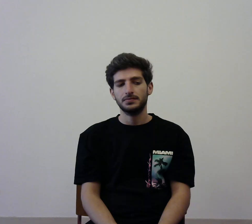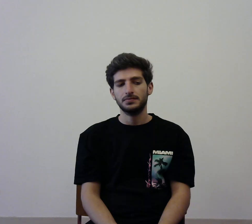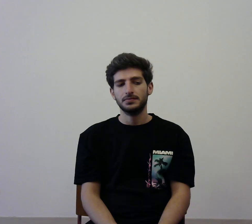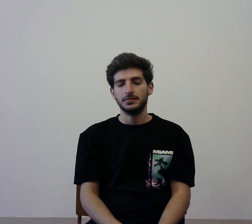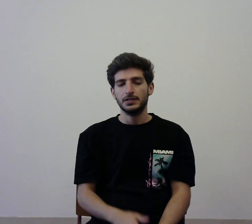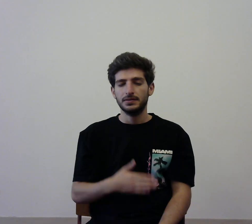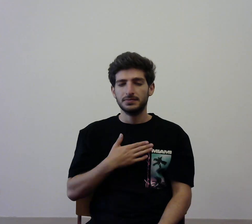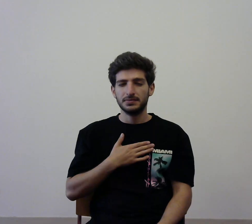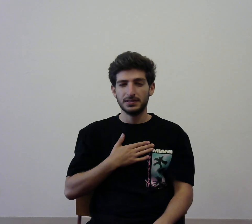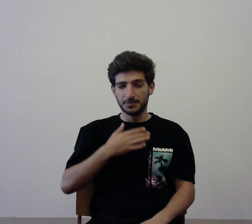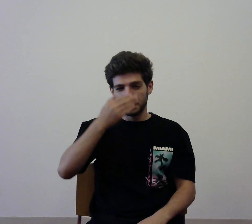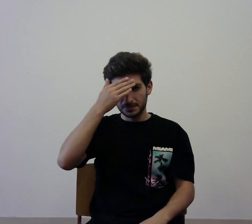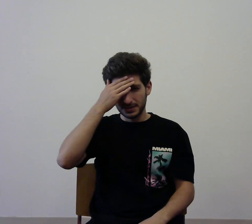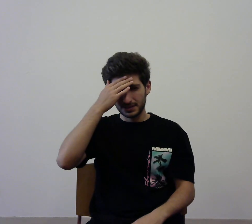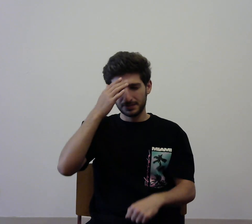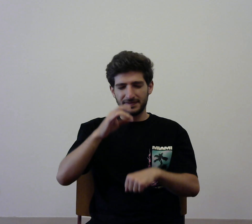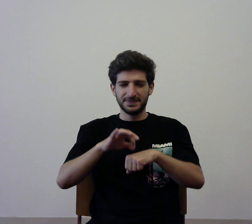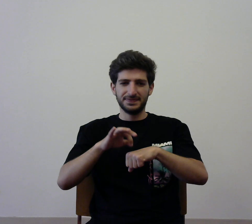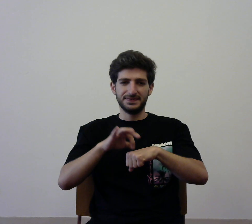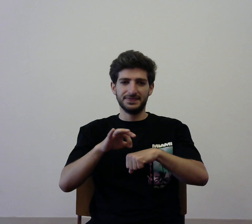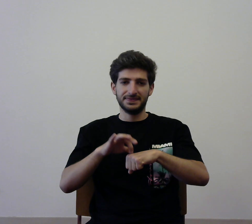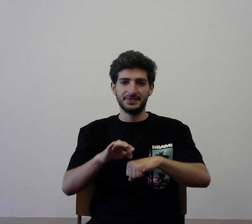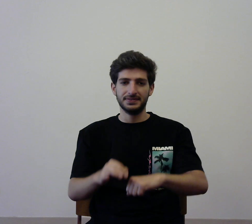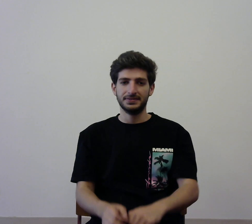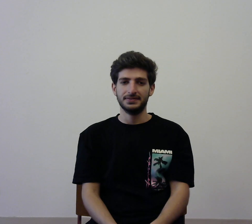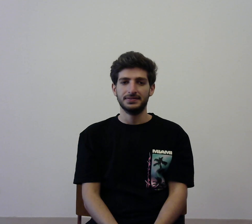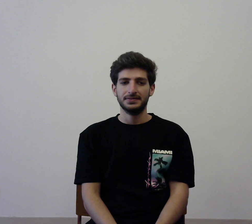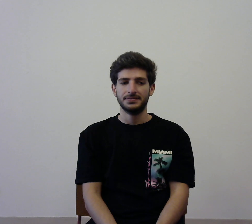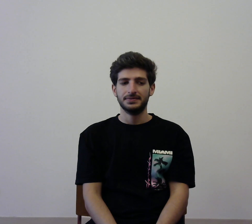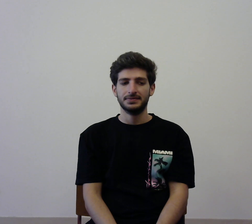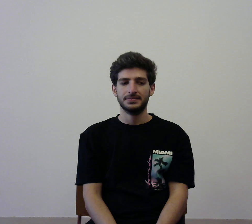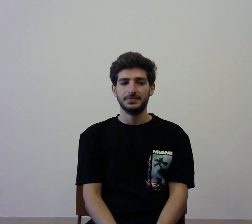Mənim başım ağrıyır